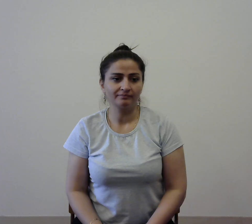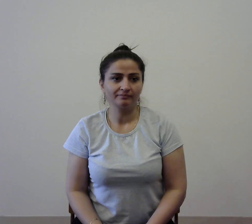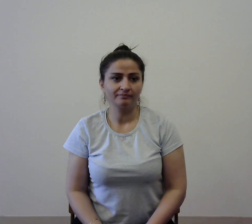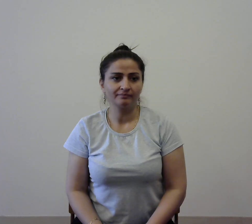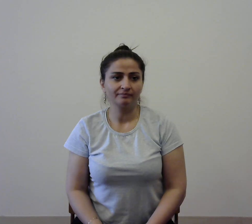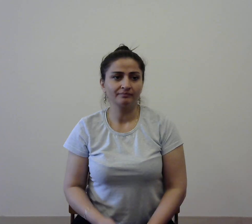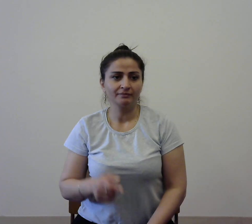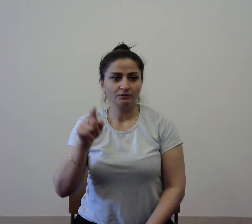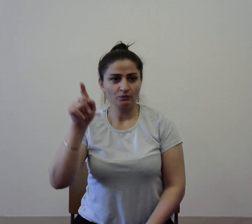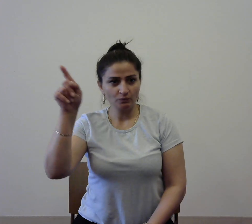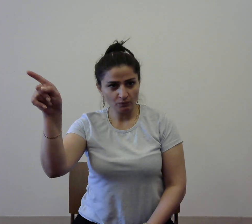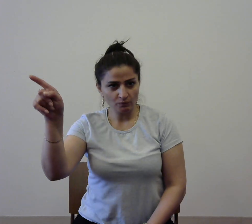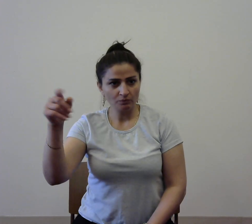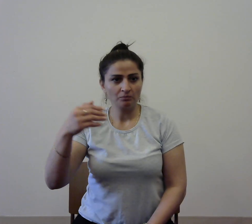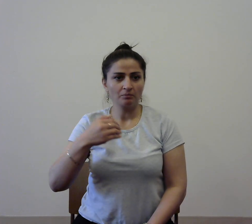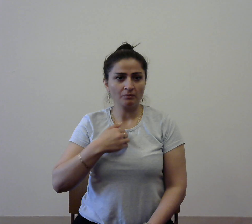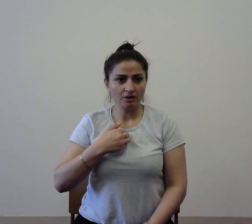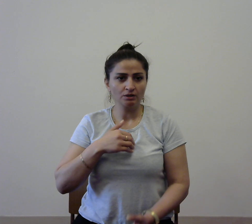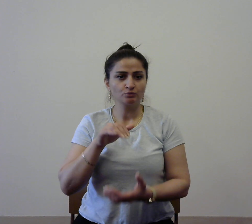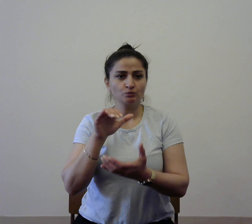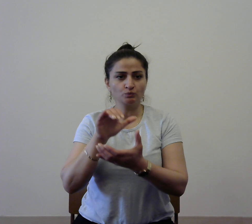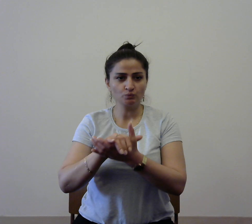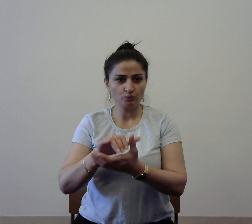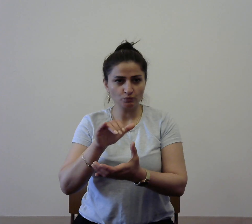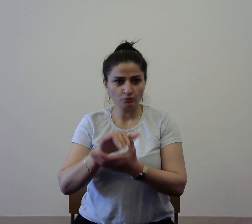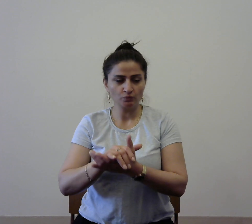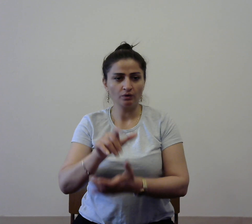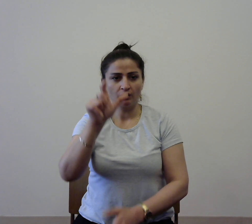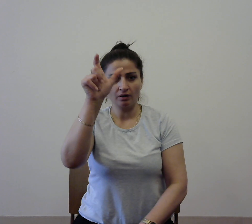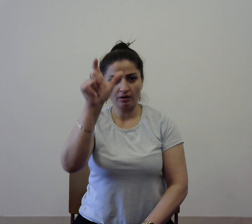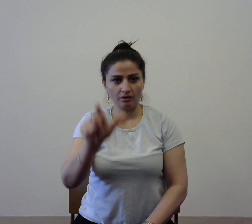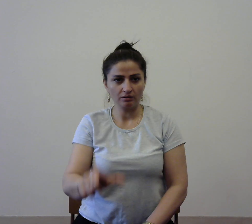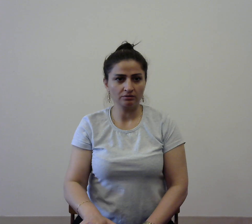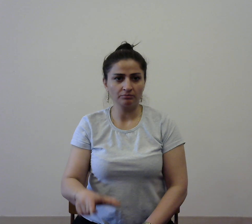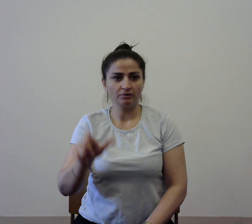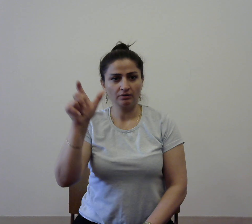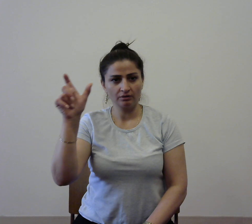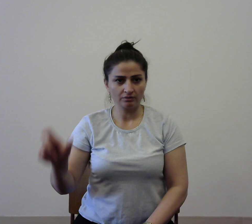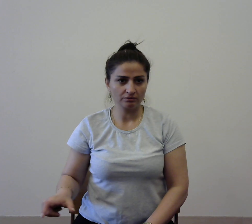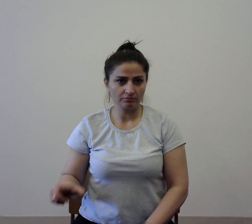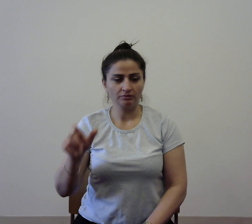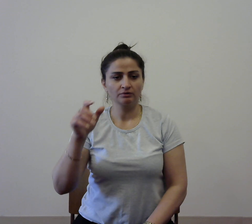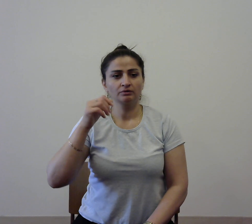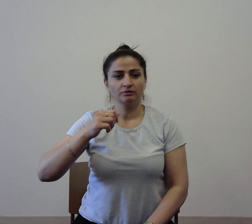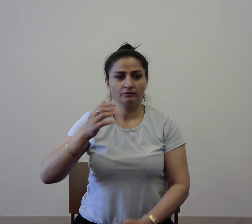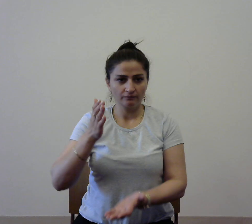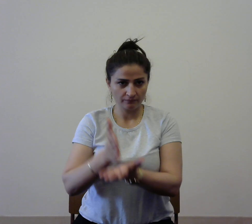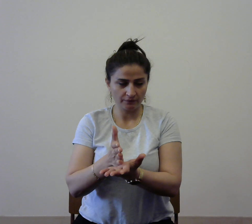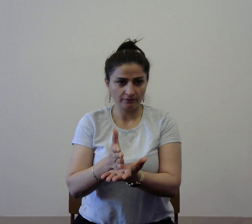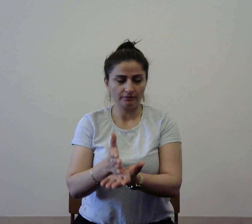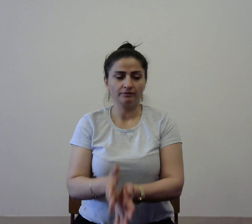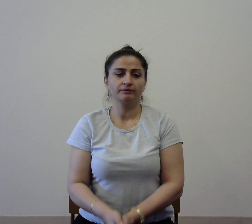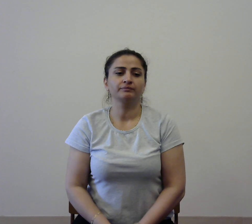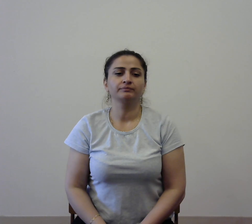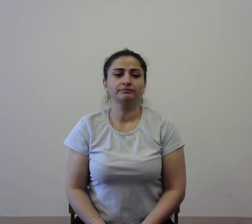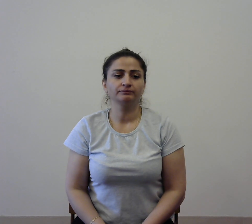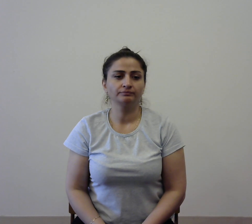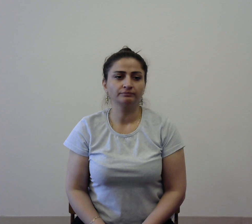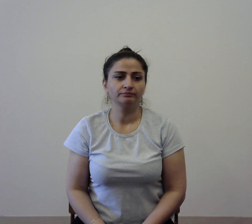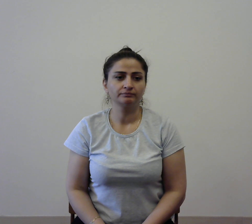Orda mənim tanıdığım insanlar var